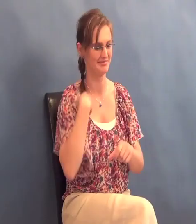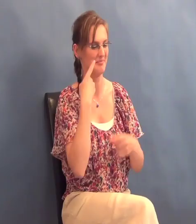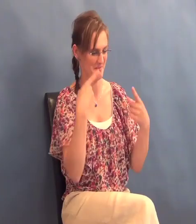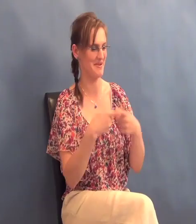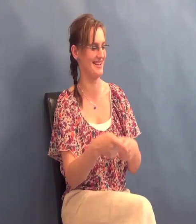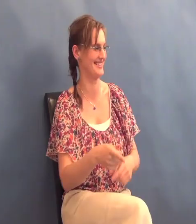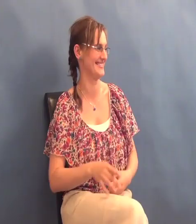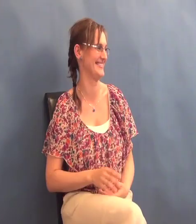Myślę, że to pasuje.